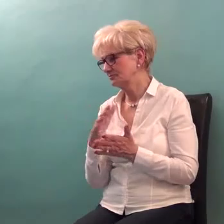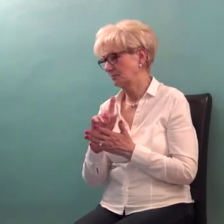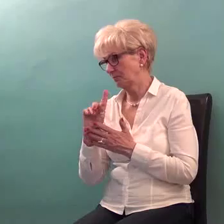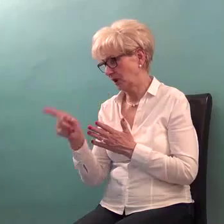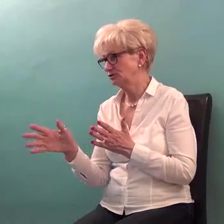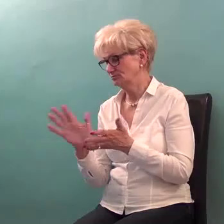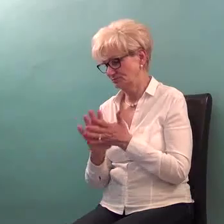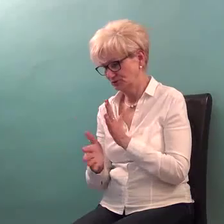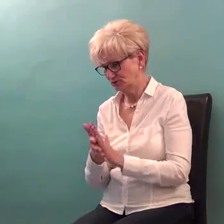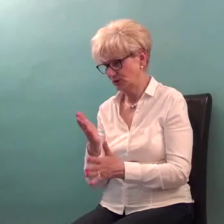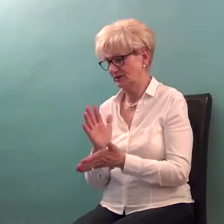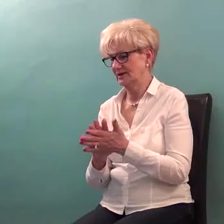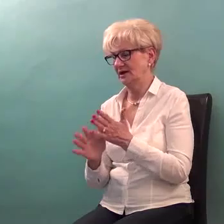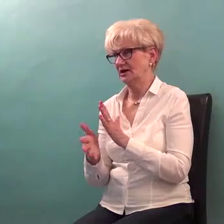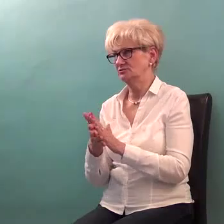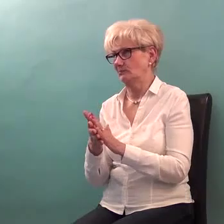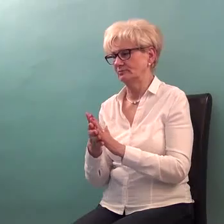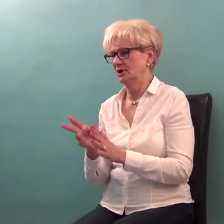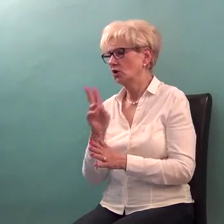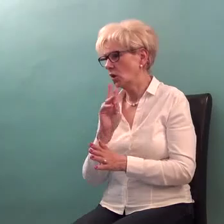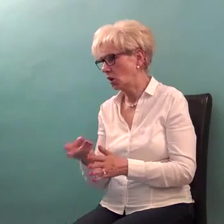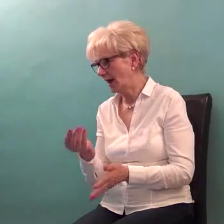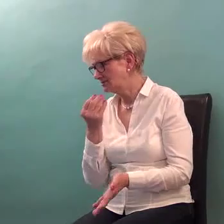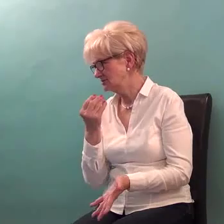Po sprzątaniu kolacja.